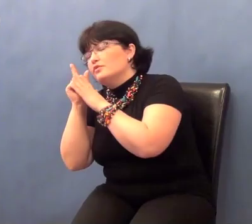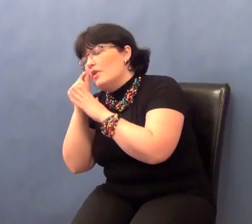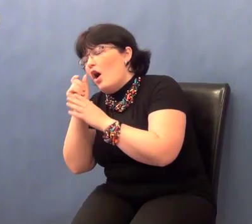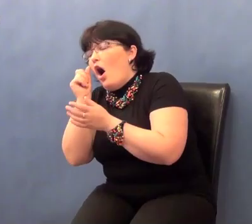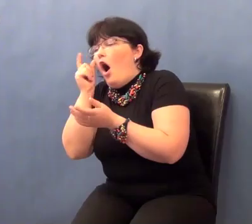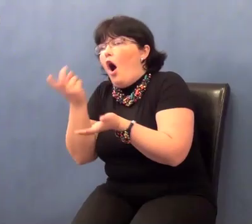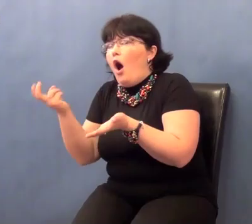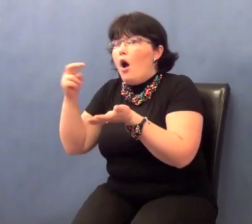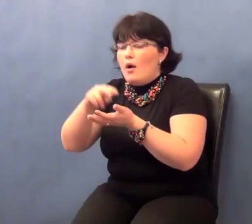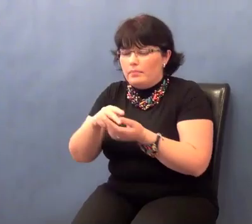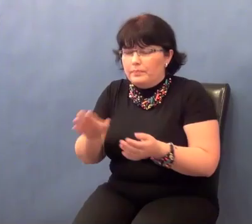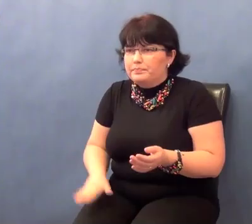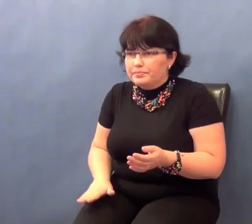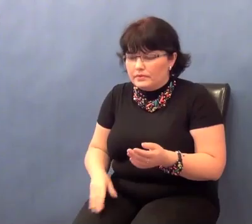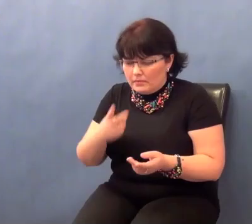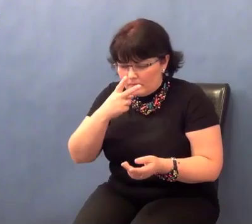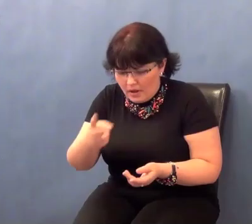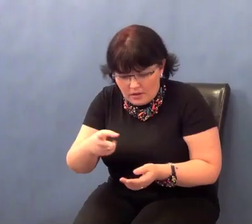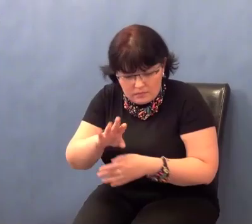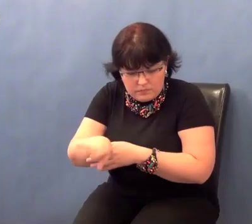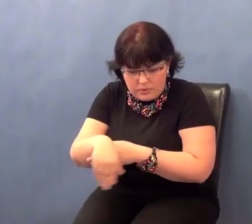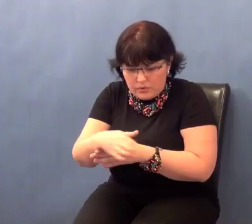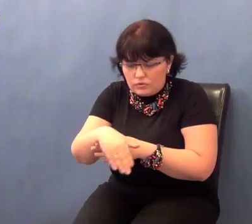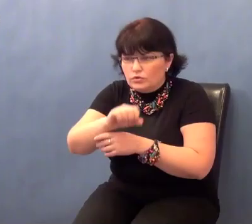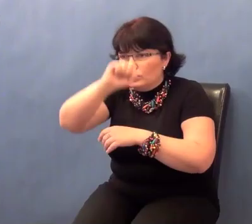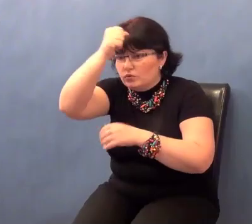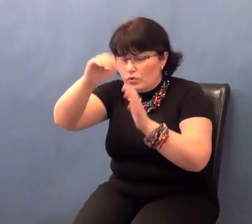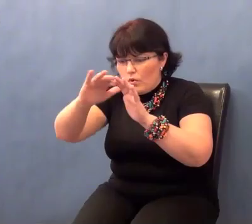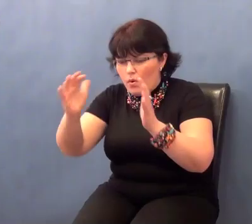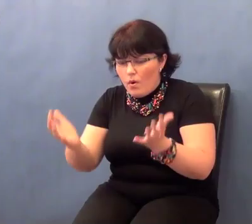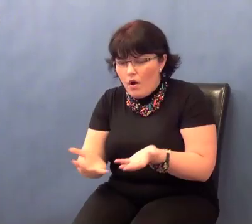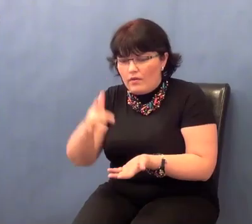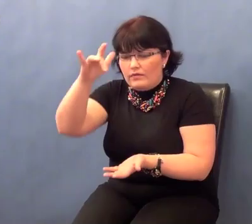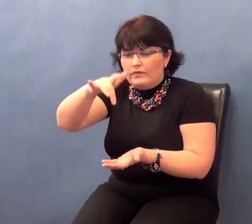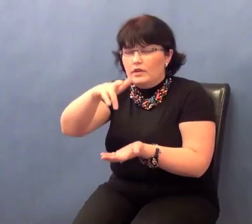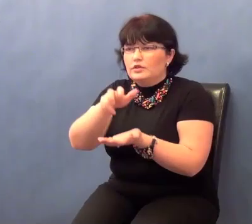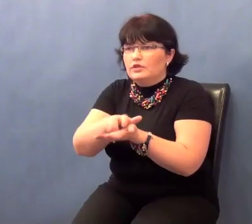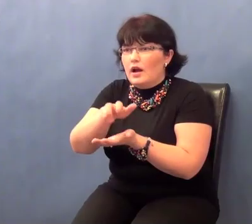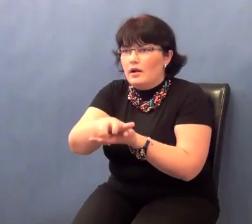Kiedy obudzili się w środku nie było żaby.